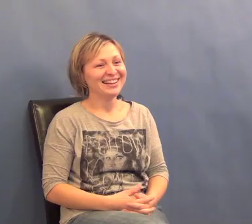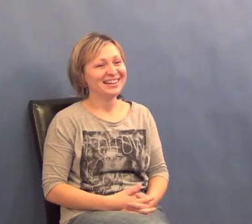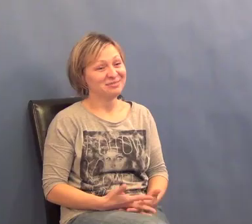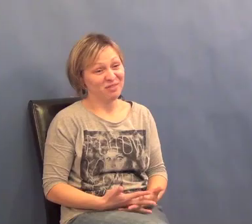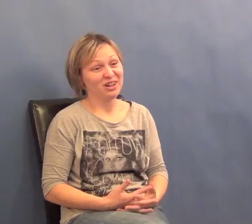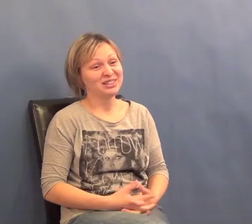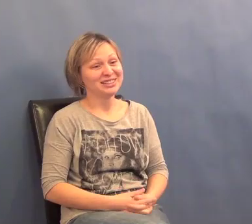Może.